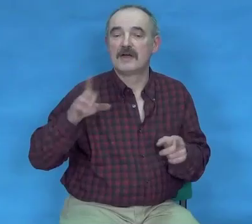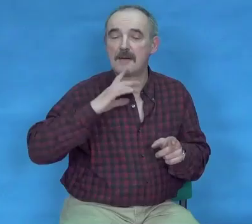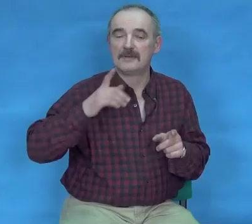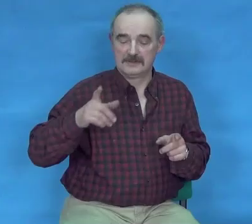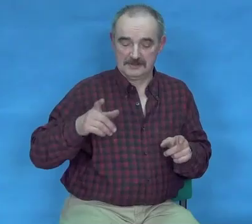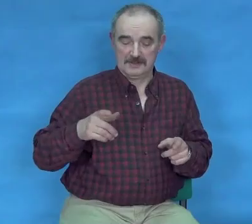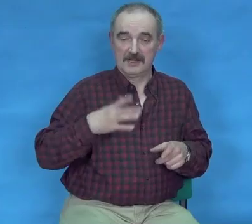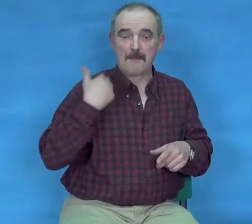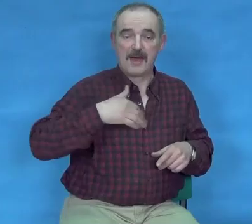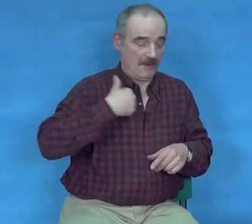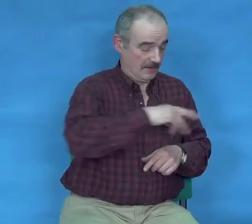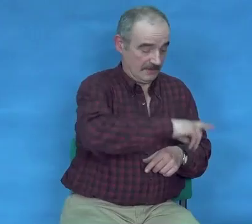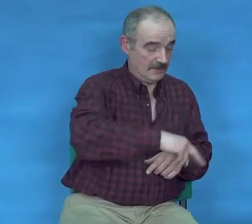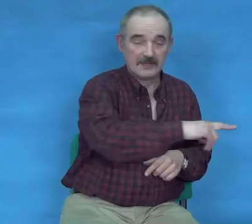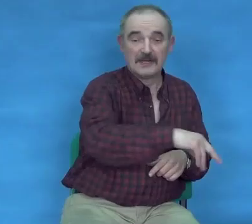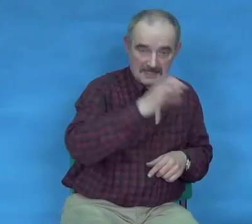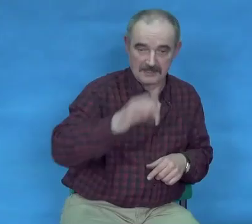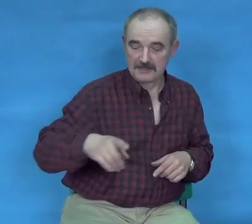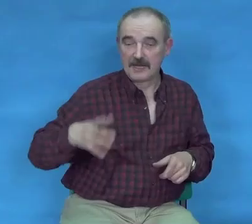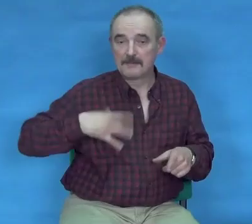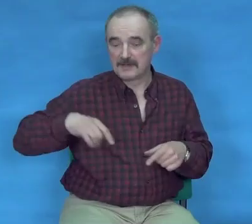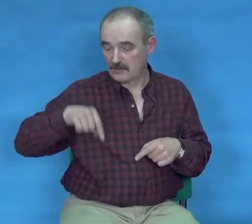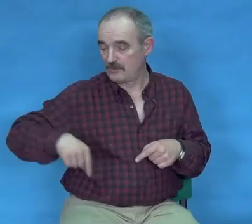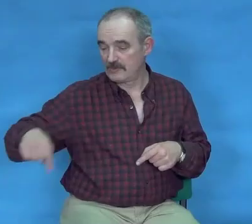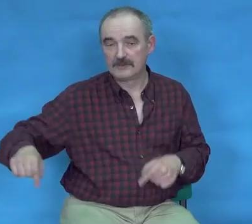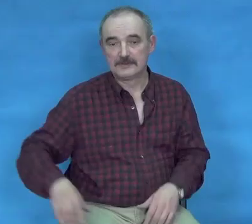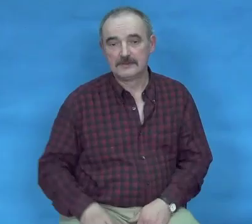Tak jak ktoś obchodzi białe pasy na jezdni.